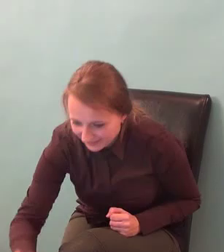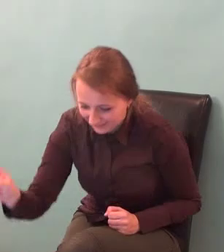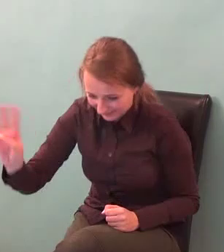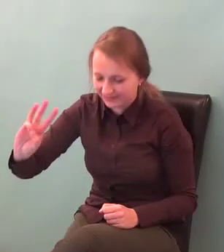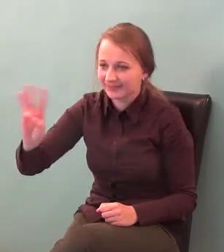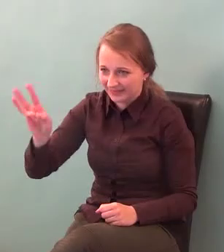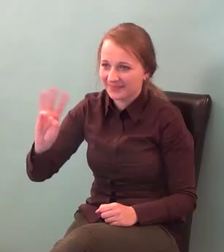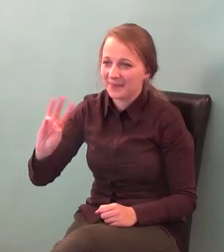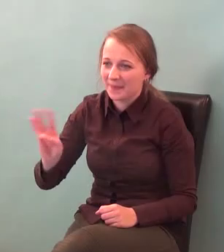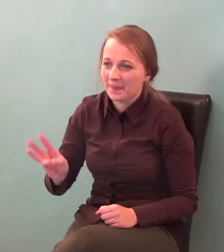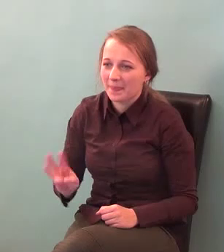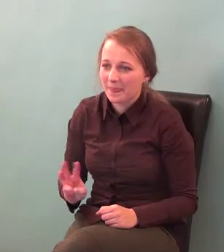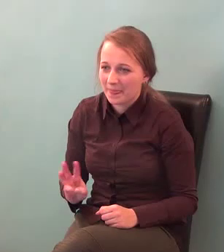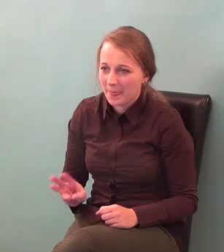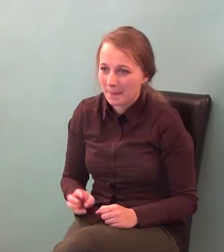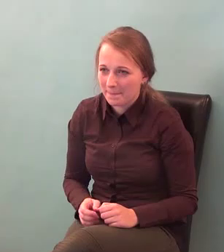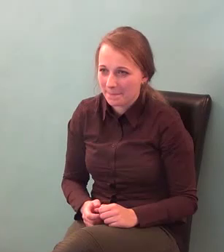Wtorek.